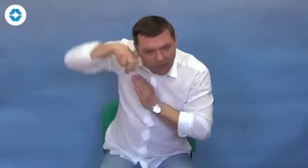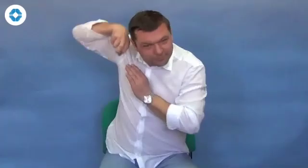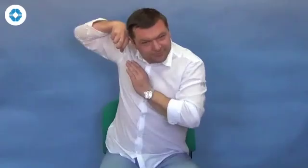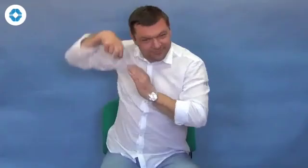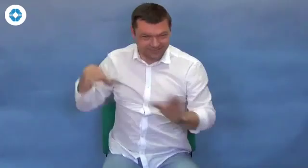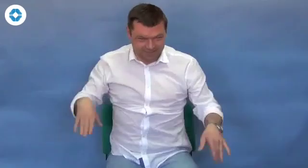Ptak z zegara.